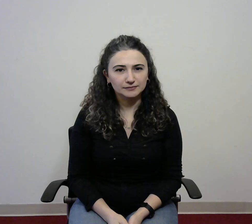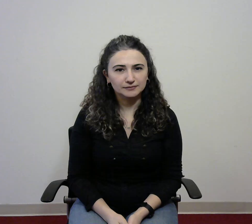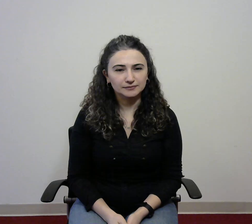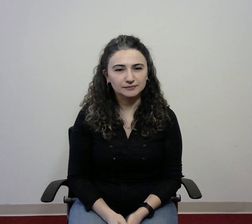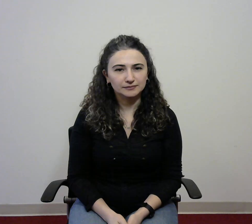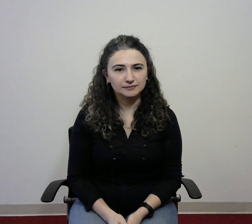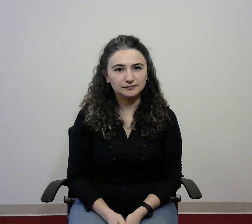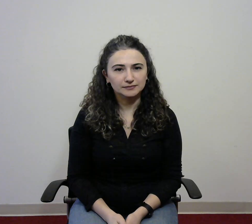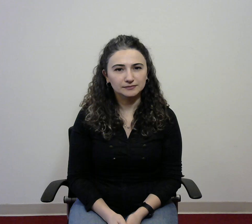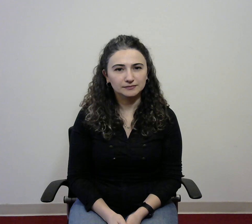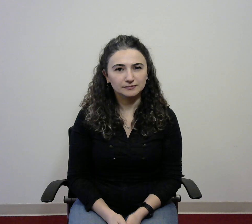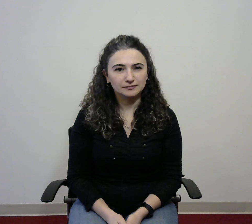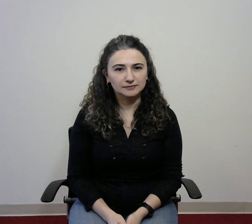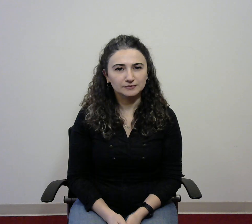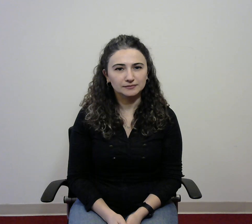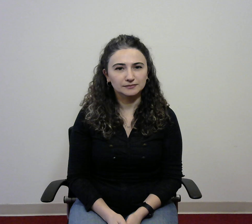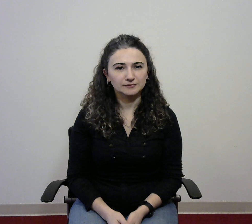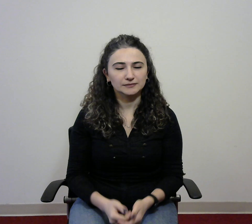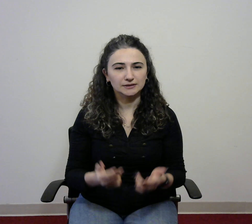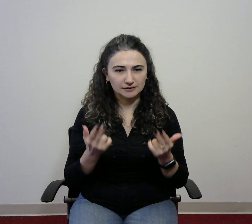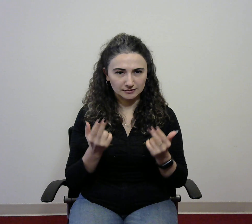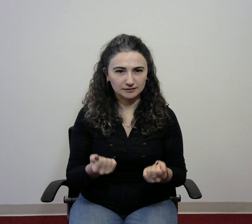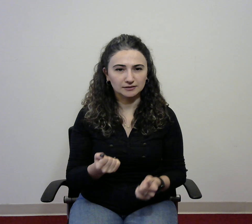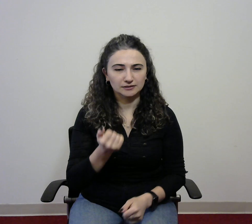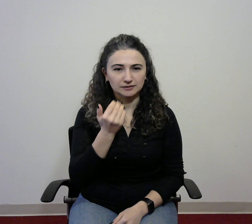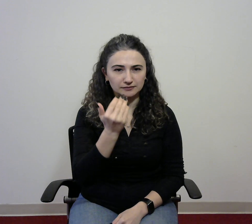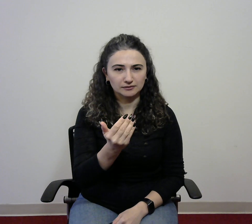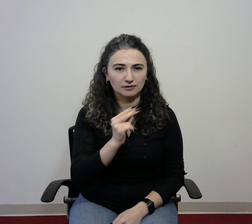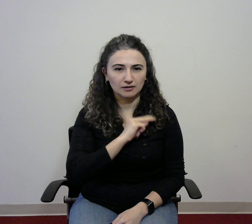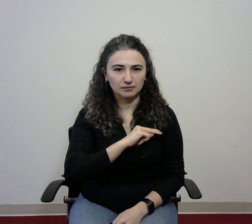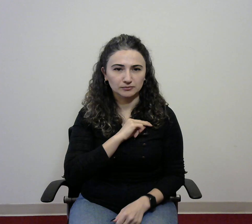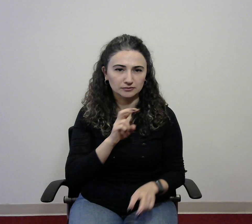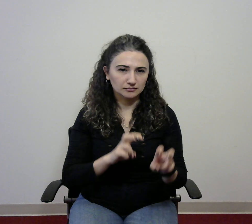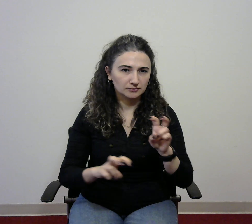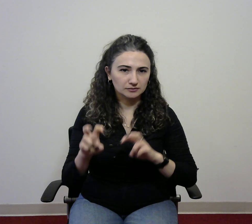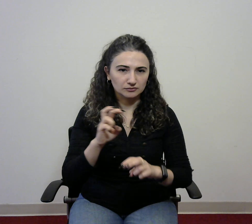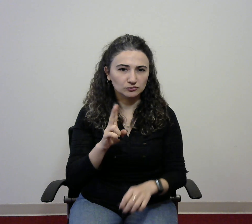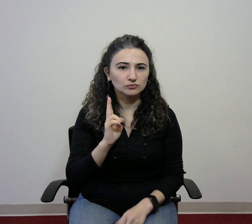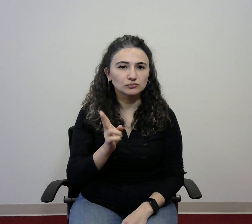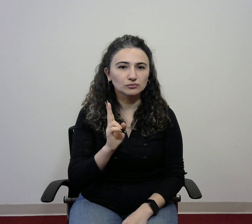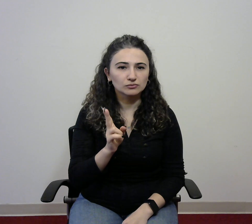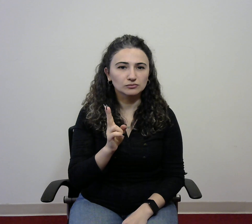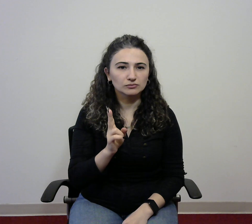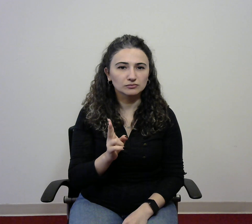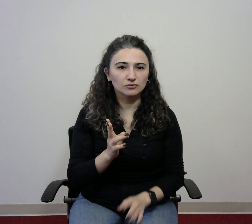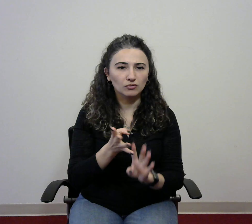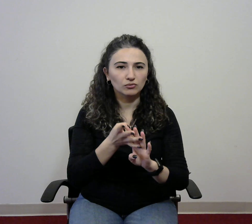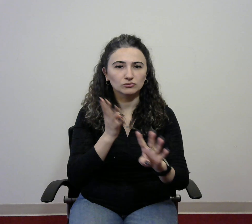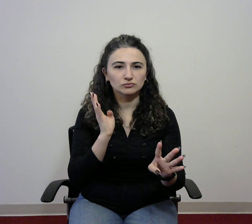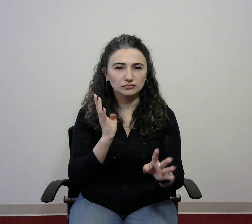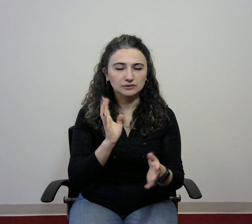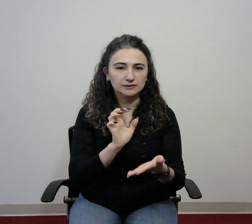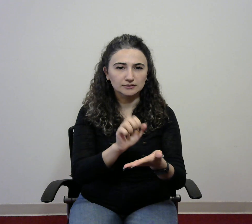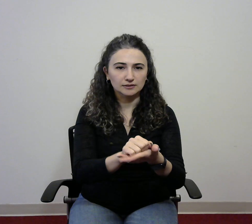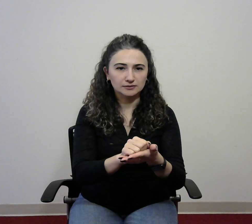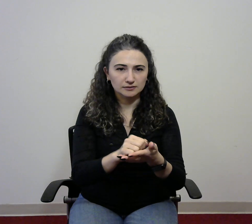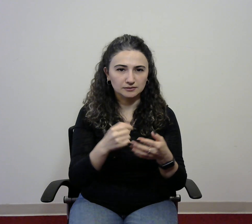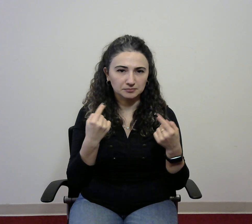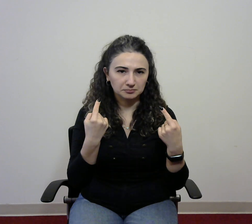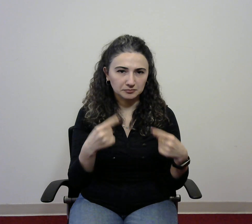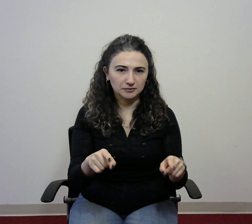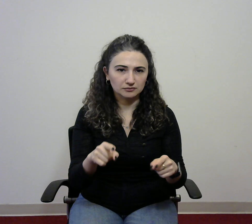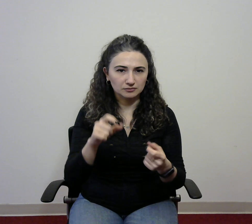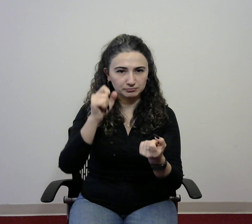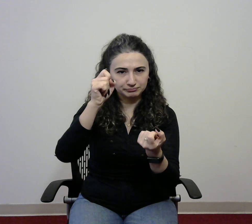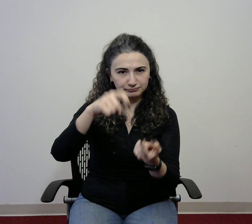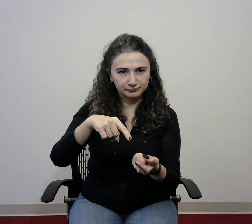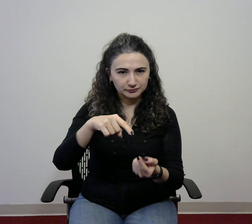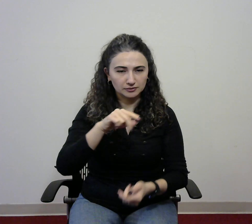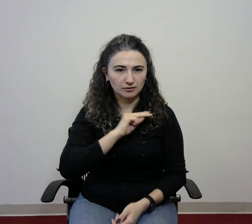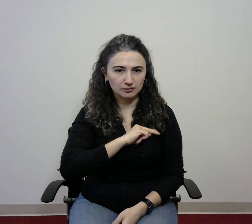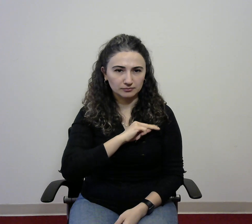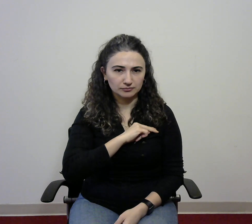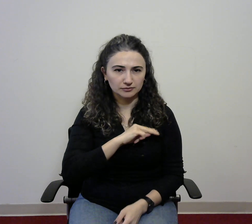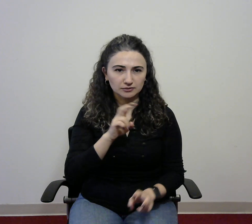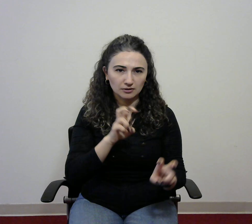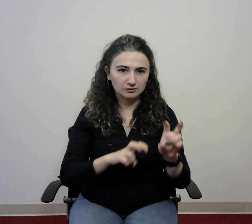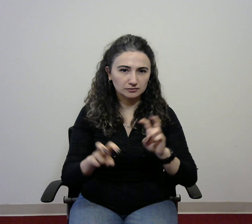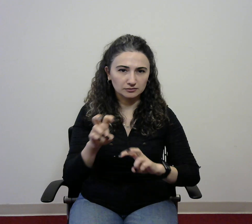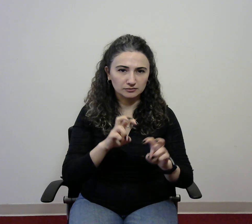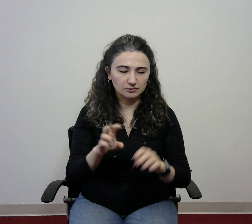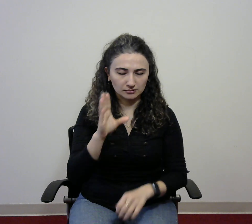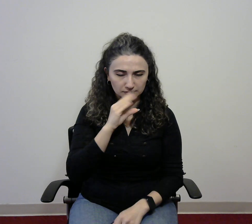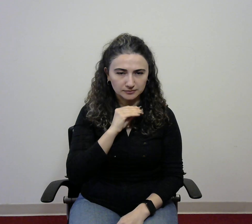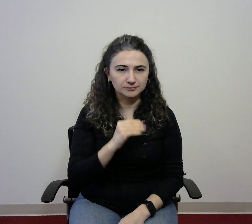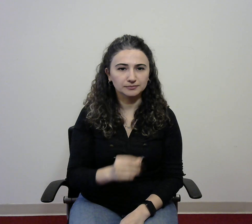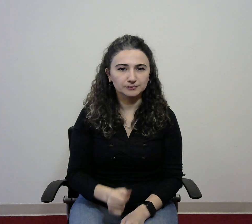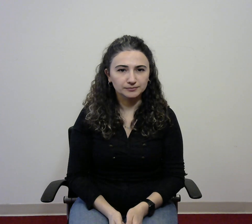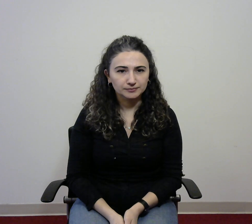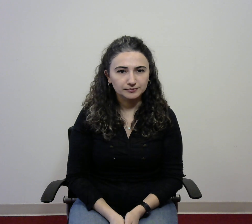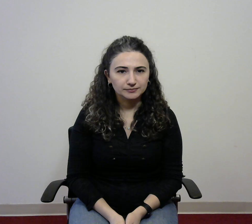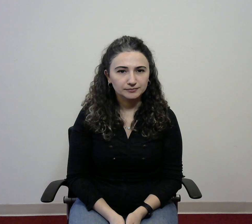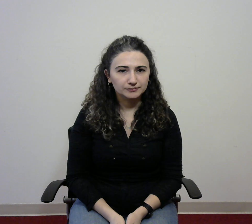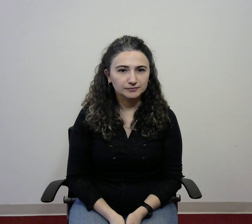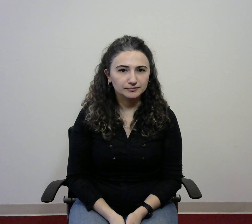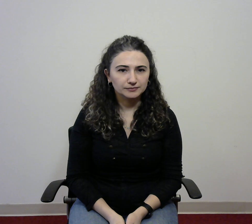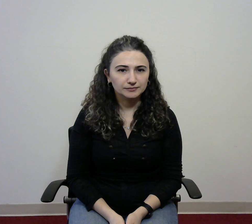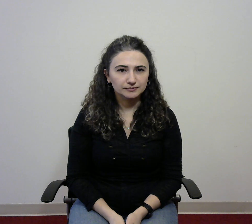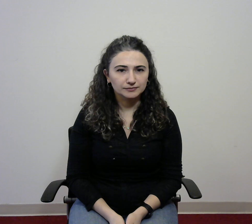Bəli, siz İş axtaran şəxs kimi növbə tutub başqa uyğun işlər axtara bilərsiniz